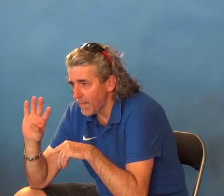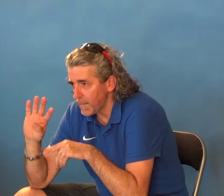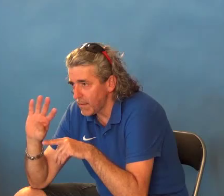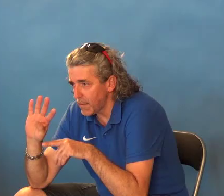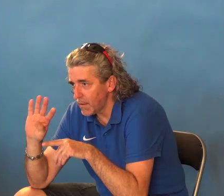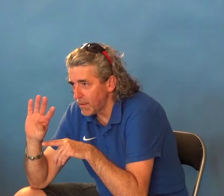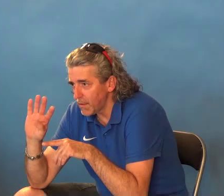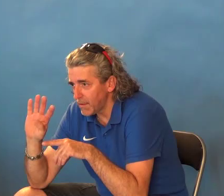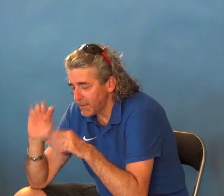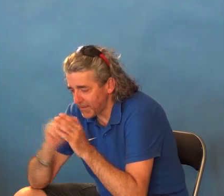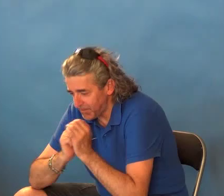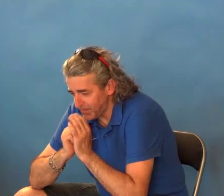Czwarta.